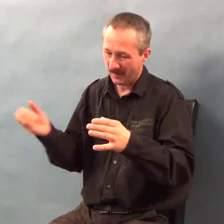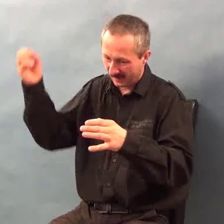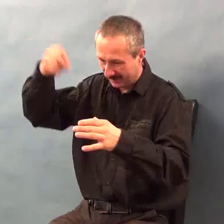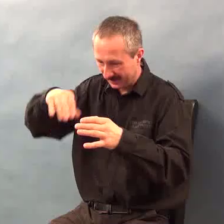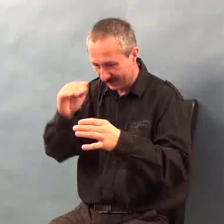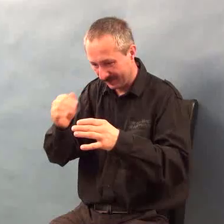Głaskali żabę.